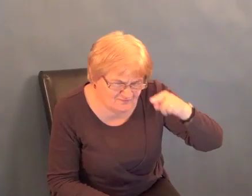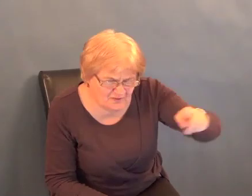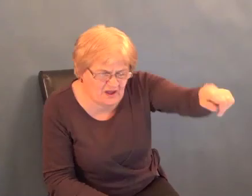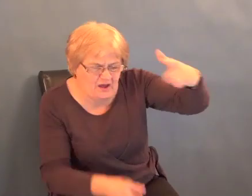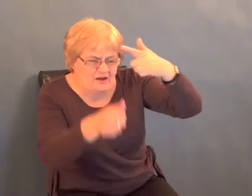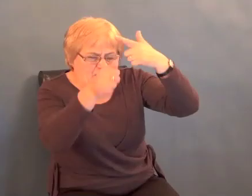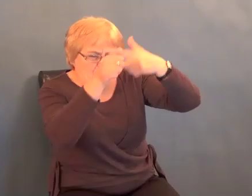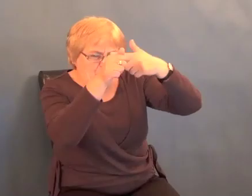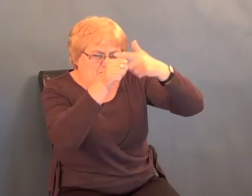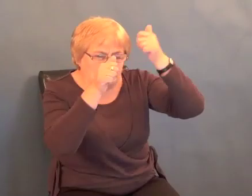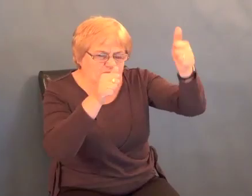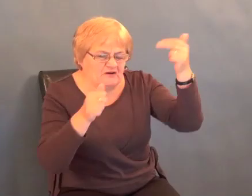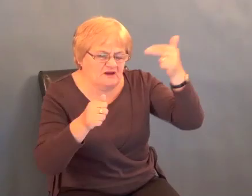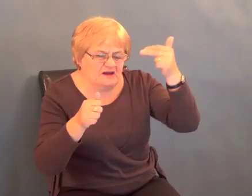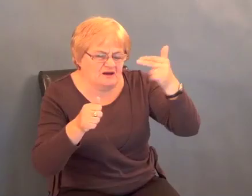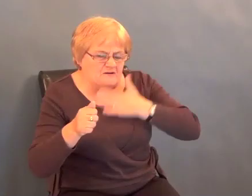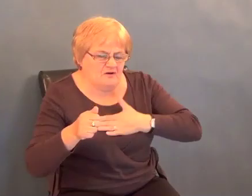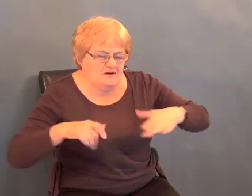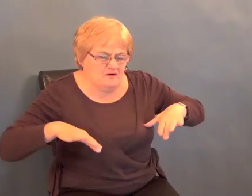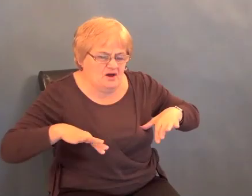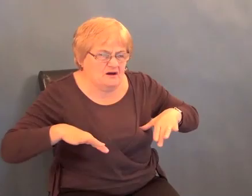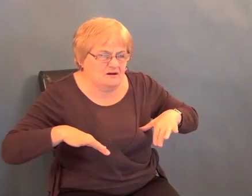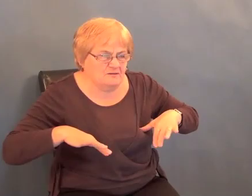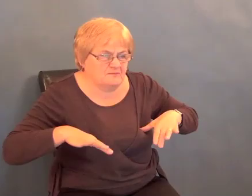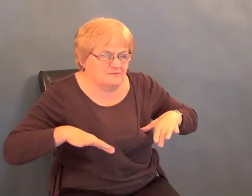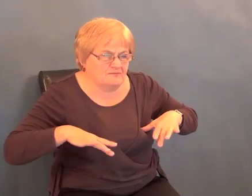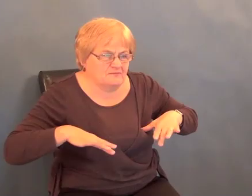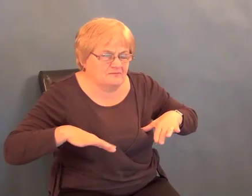Dwudziestego pierwszego w niedzielę mam wolne.